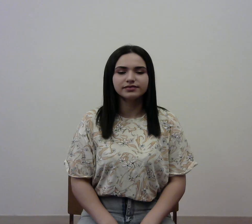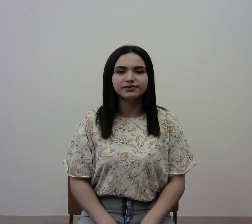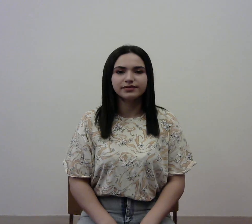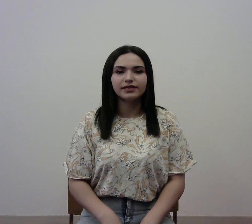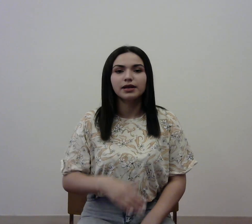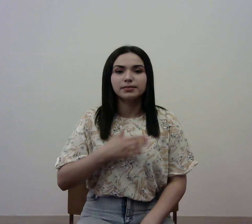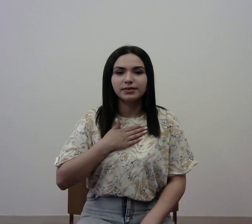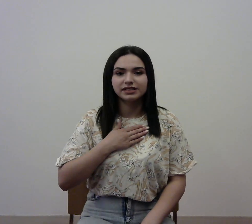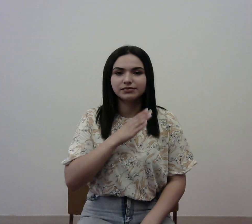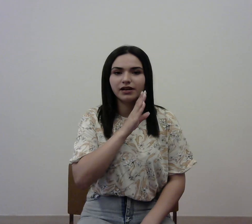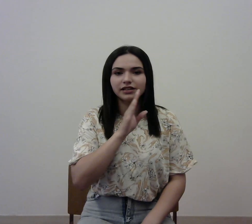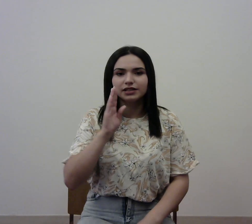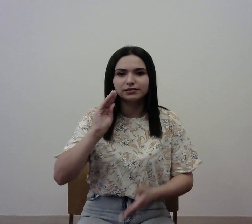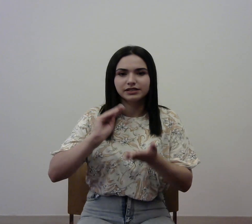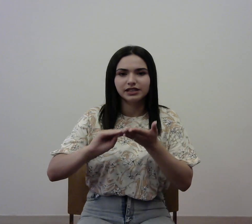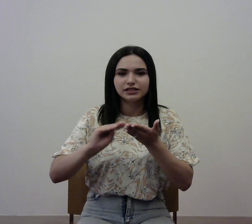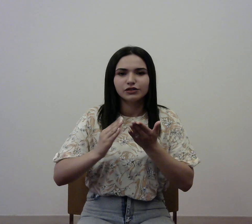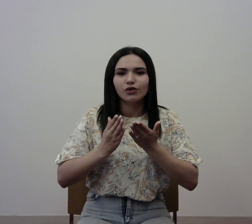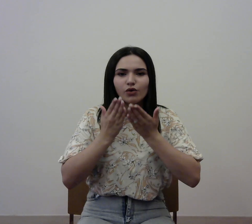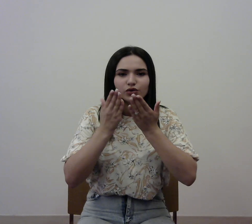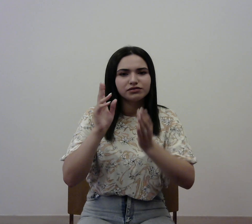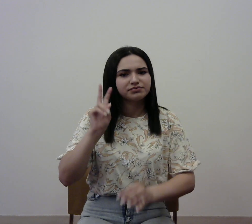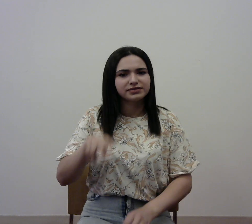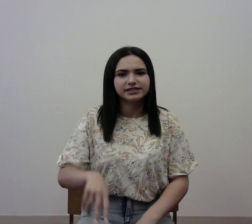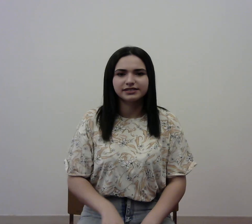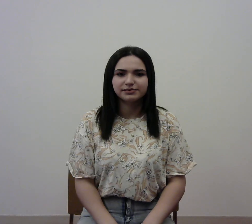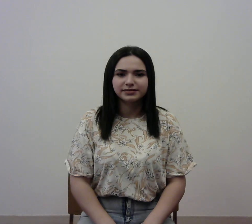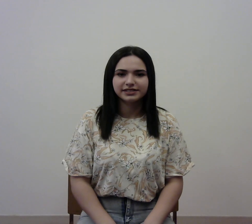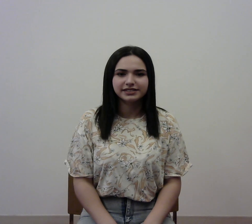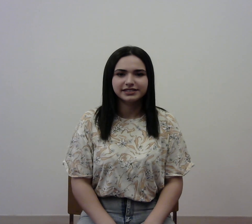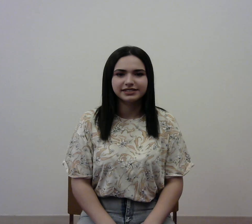Mənim anam yazıb-oxuya bilmir